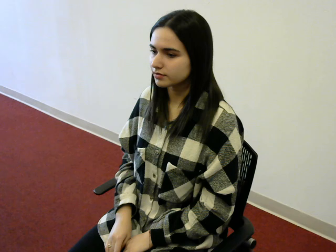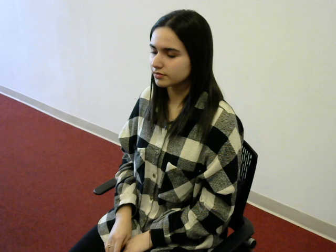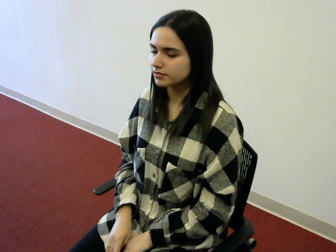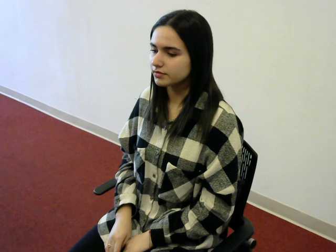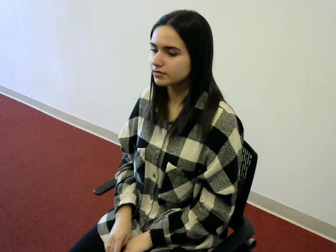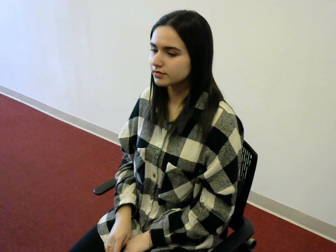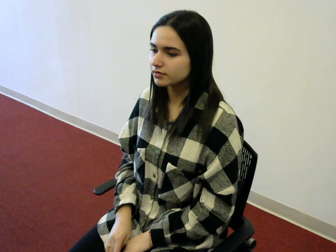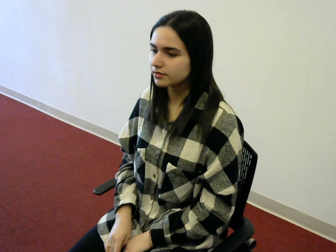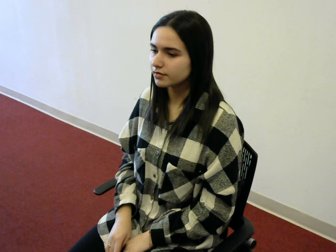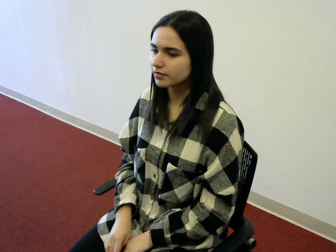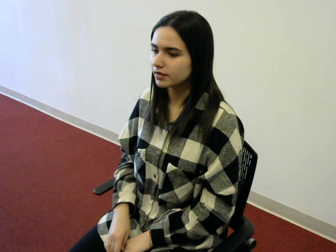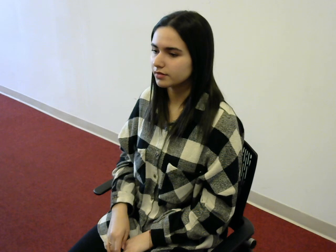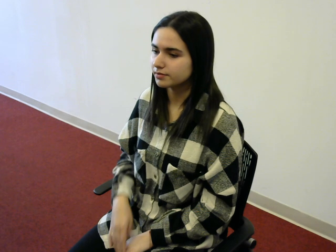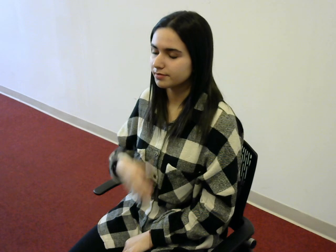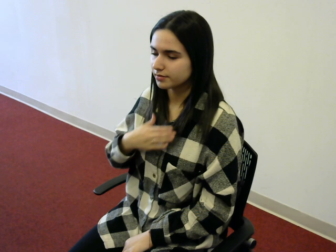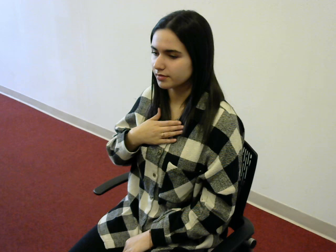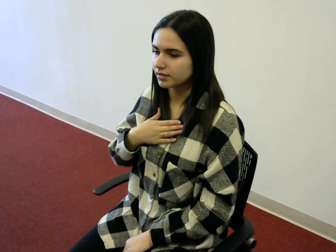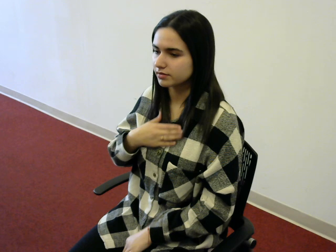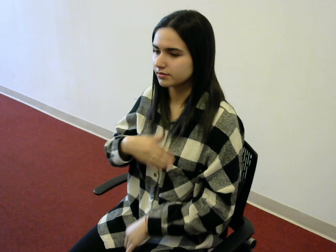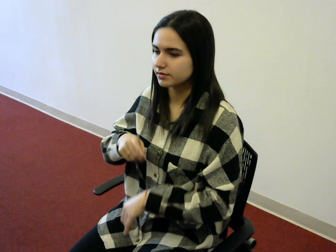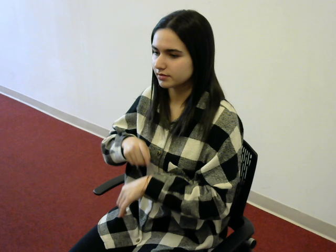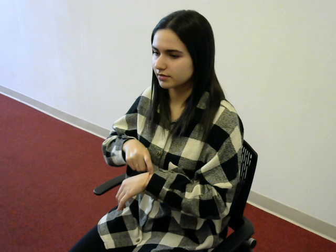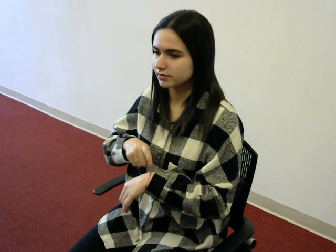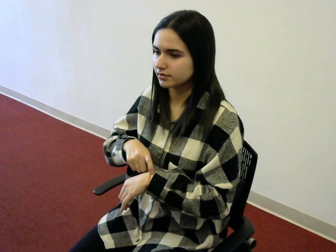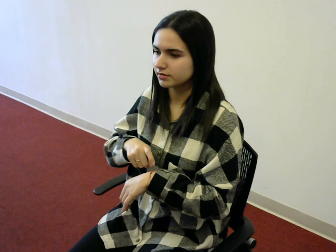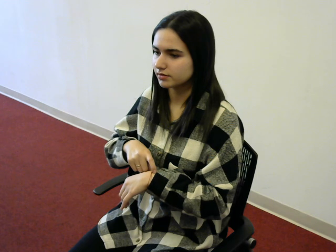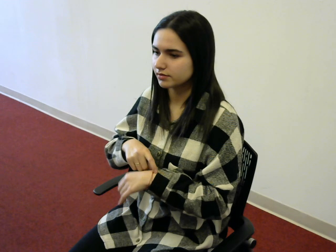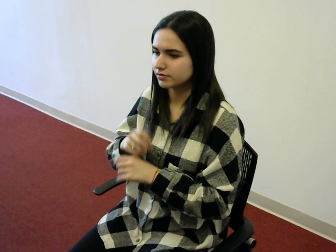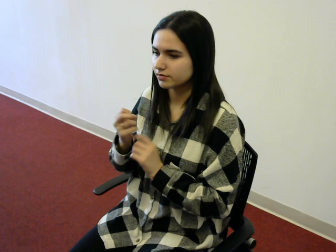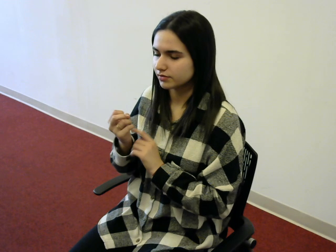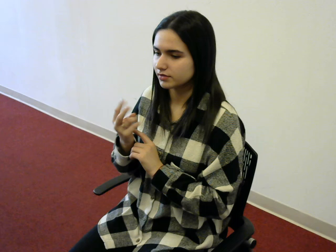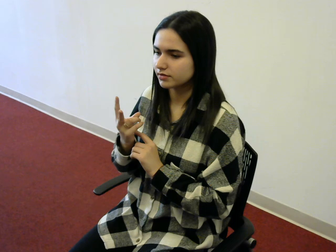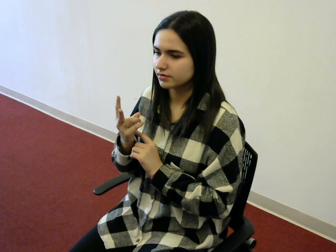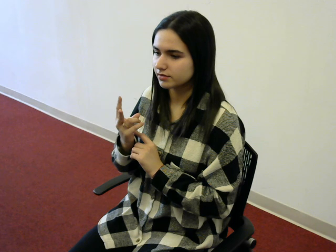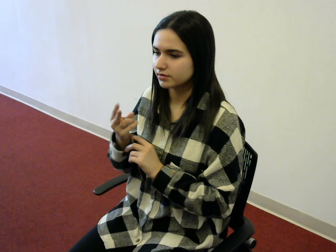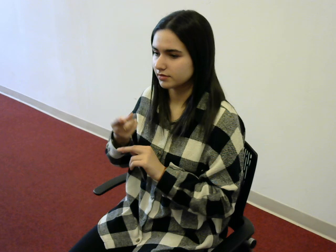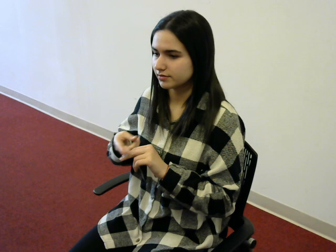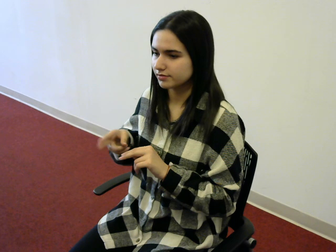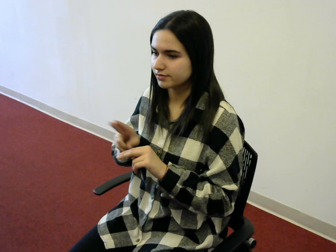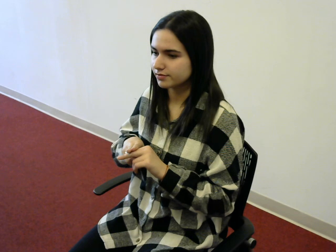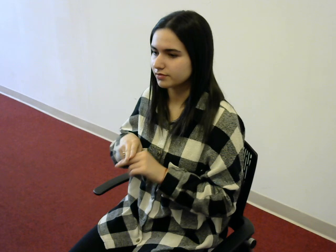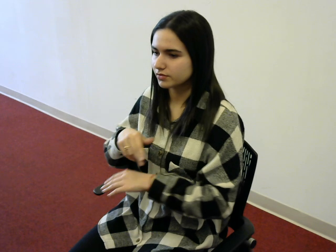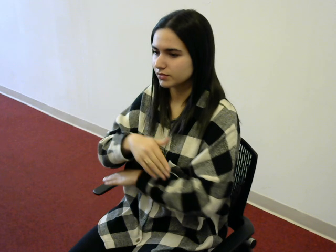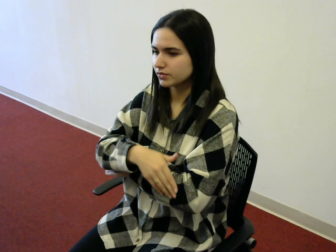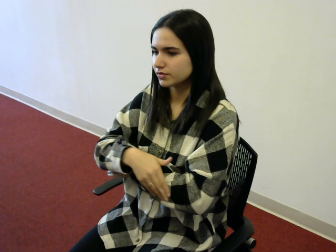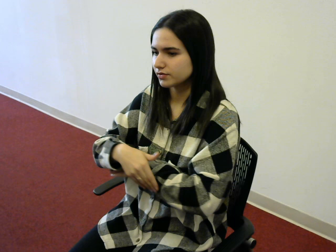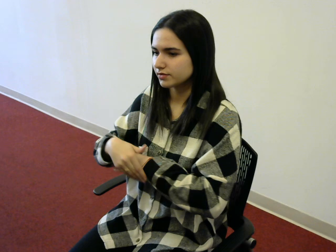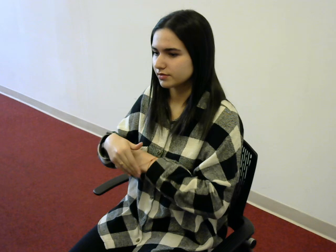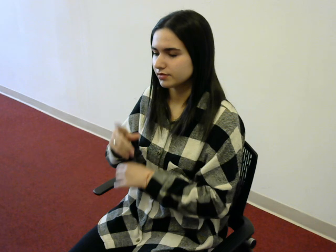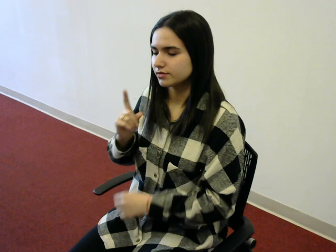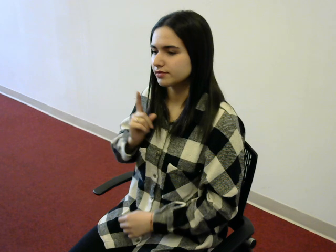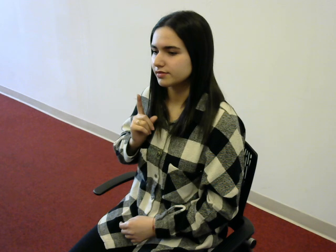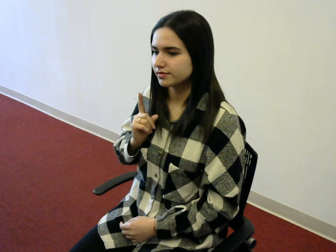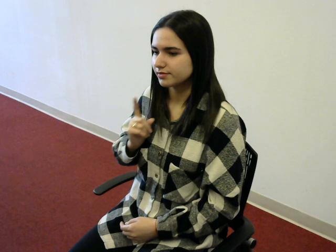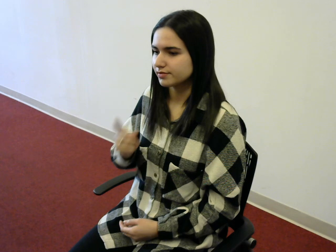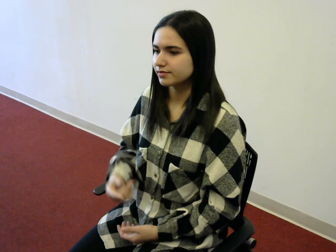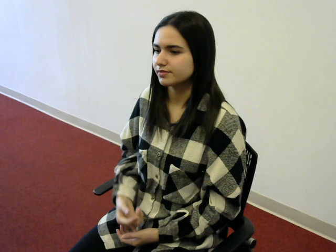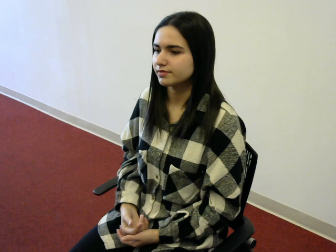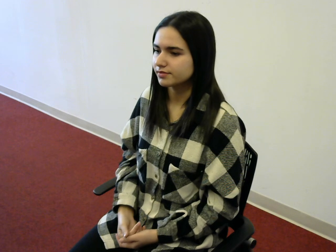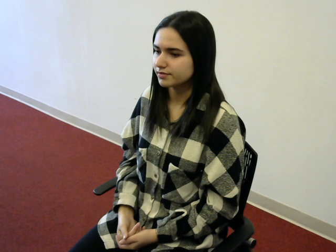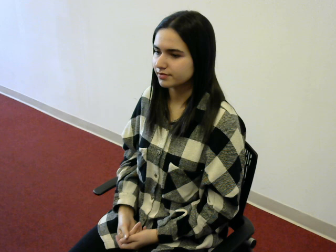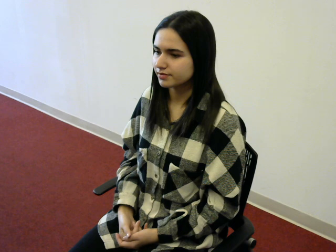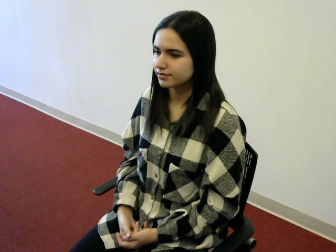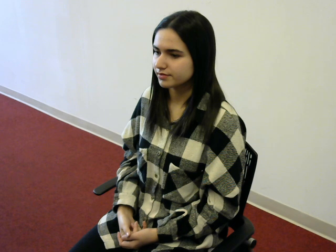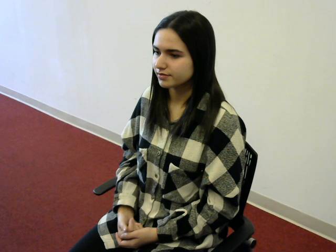Mən saat 12-də bu ünvanda olmalıyam